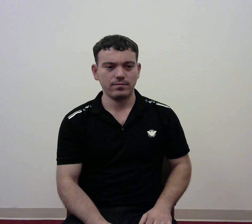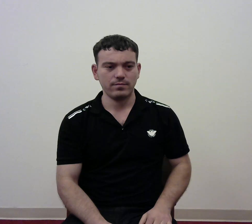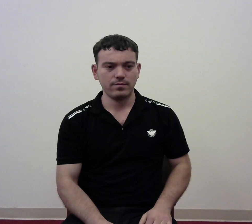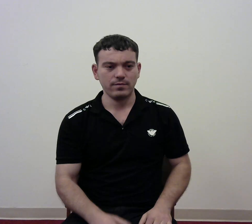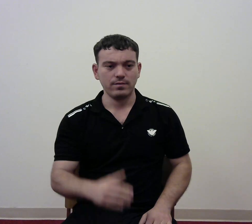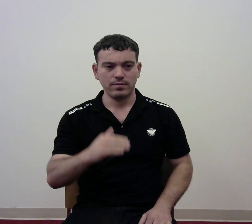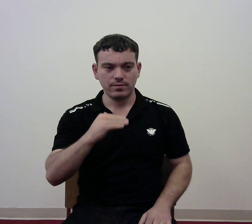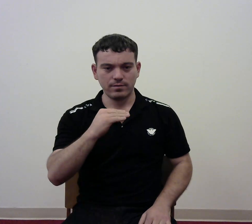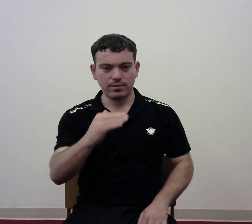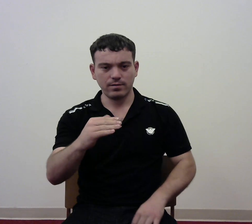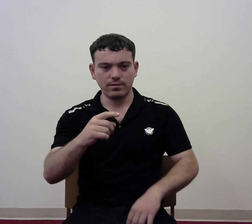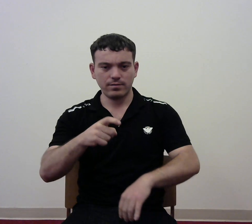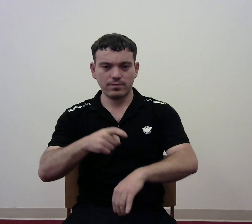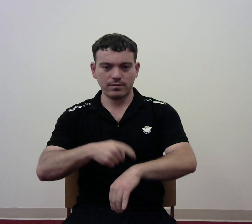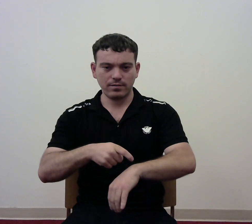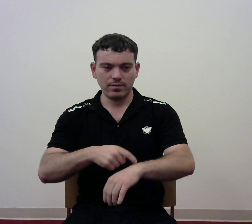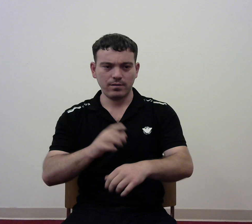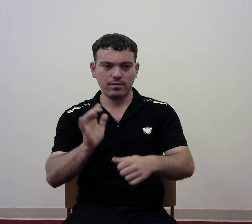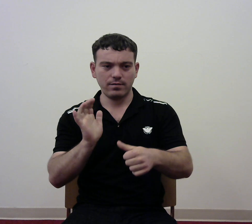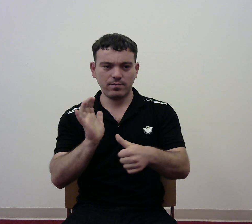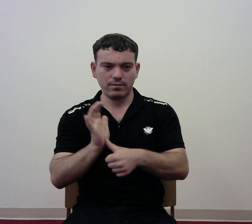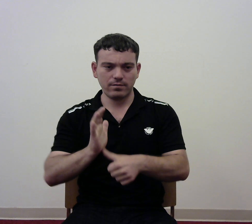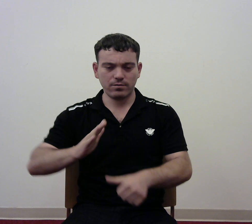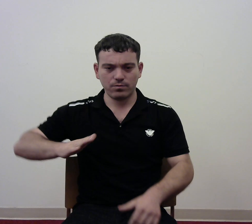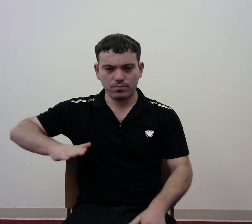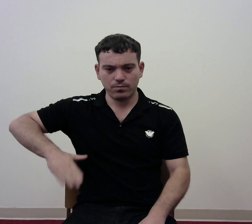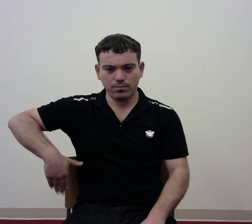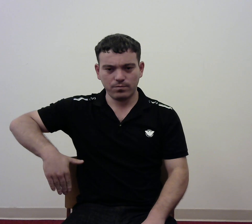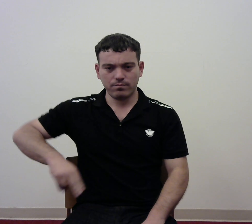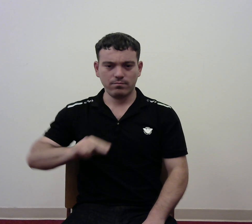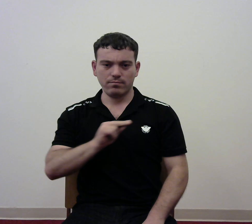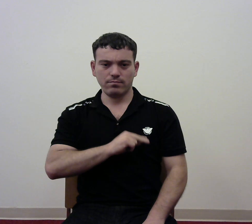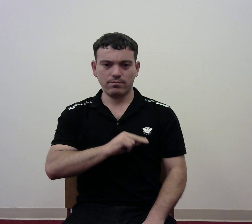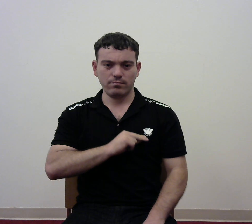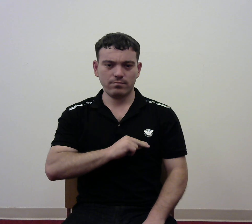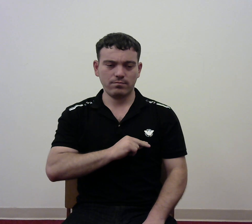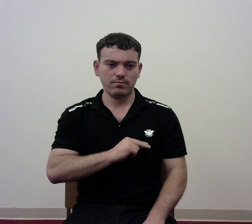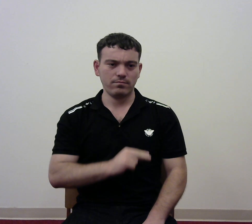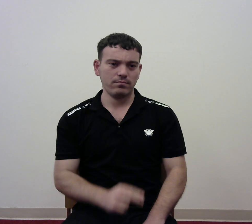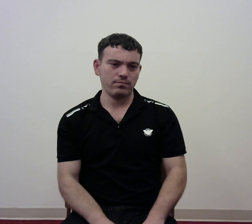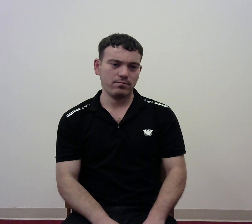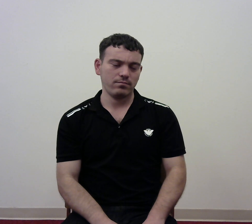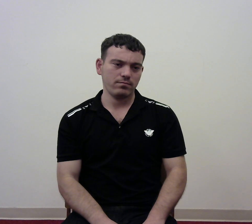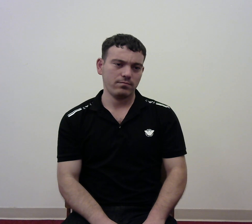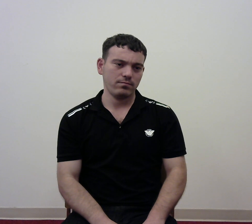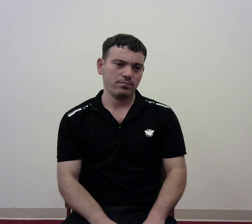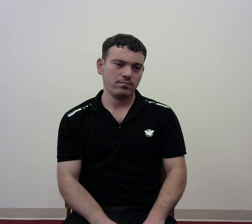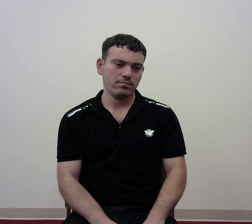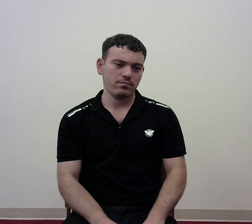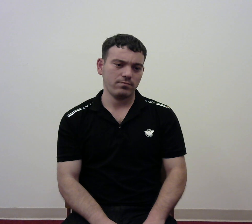Siz saat 6-dan sonra işləyirsiz?